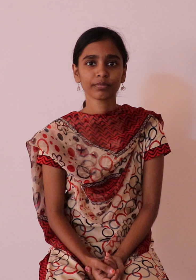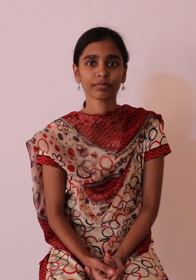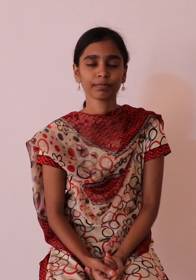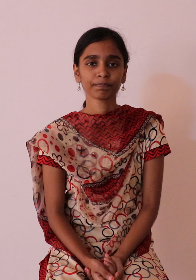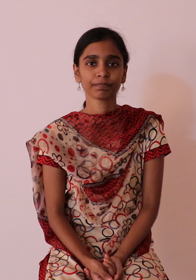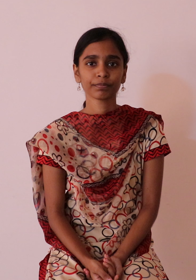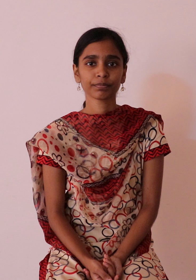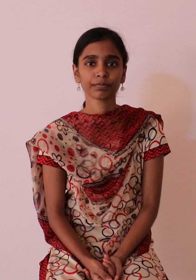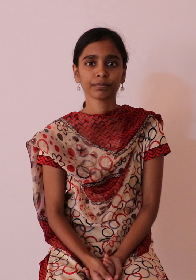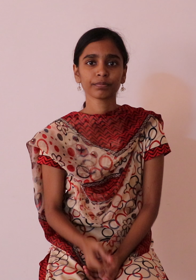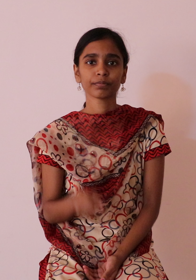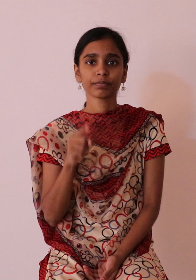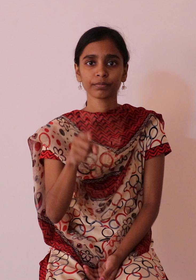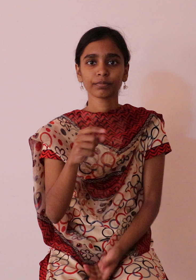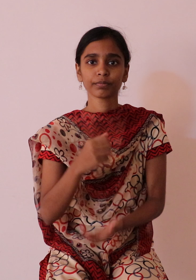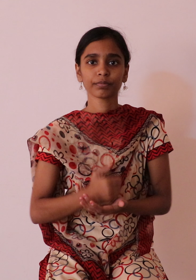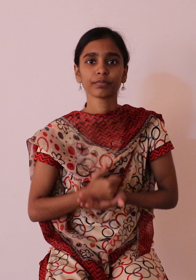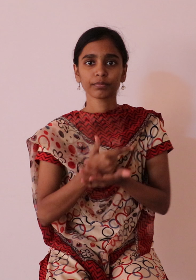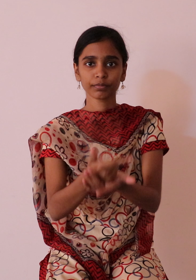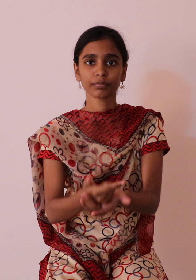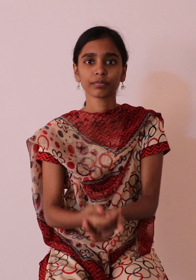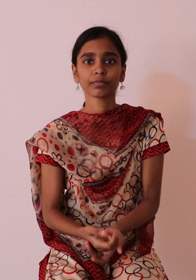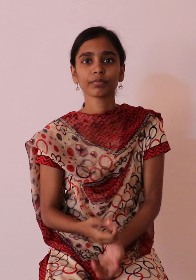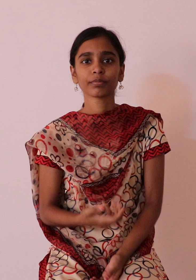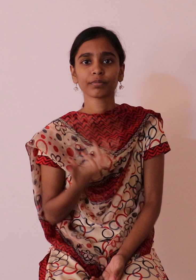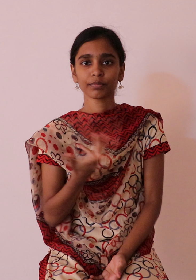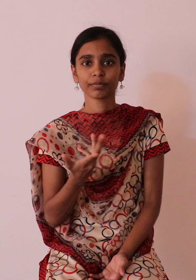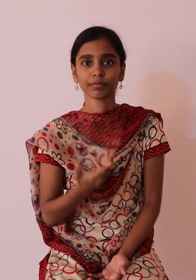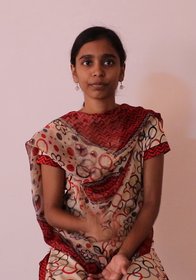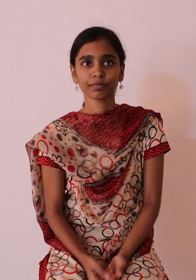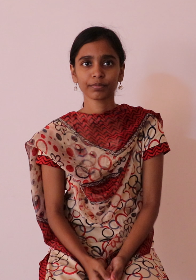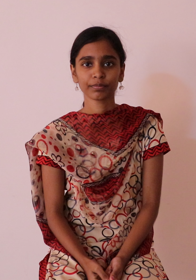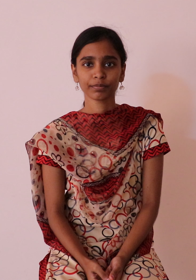how can i help you